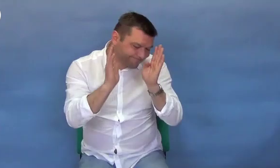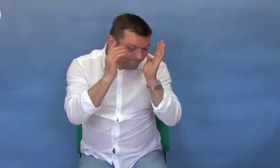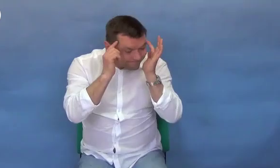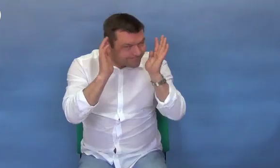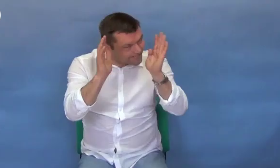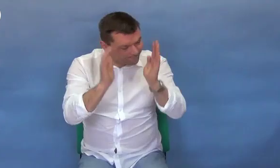Tak myślę.